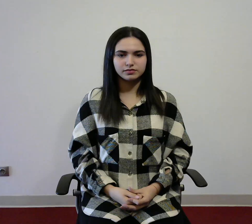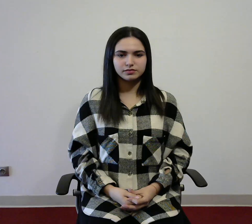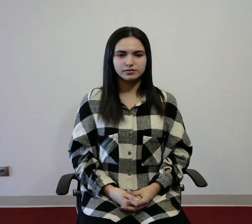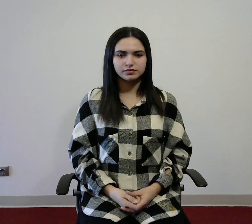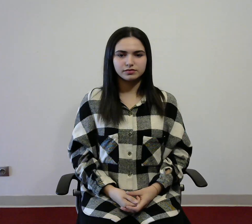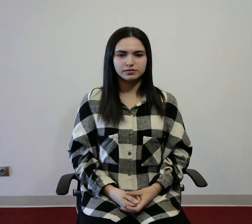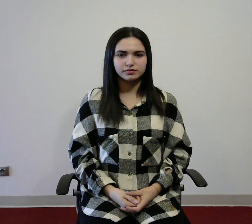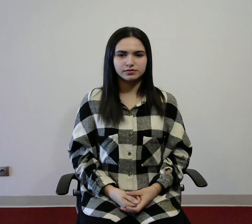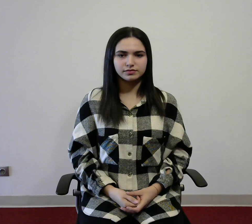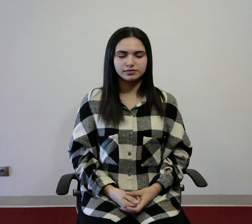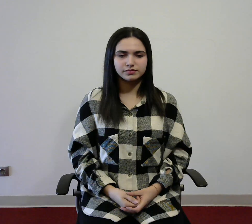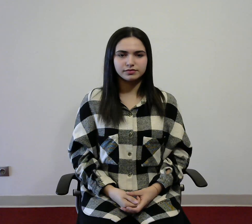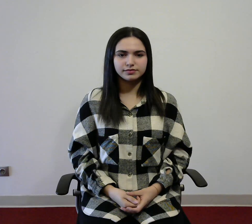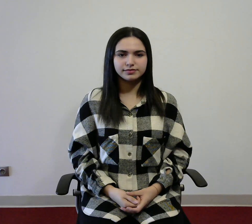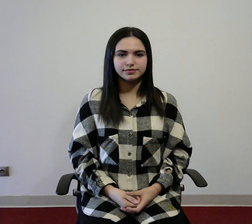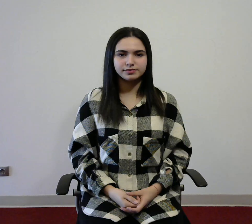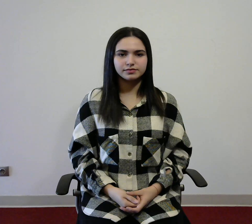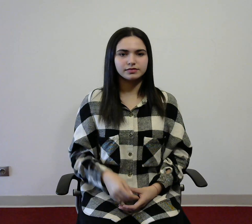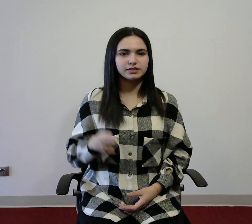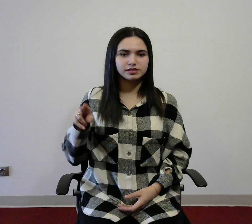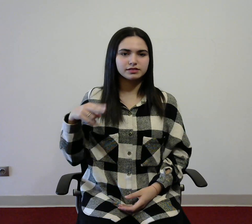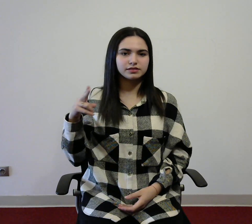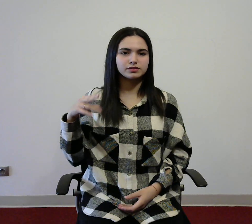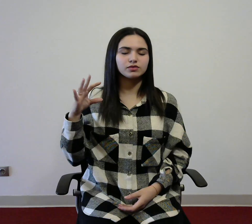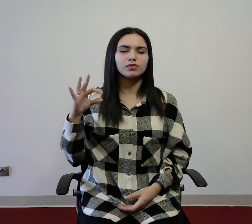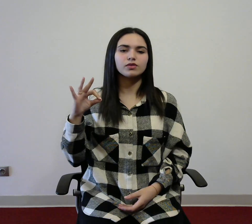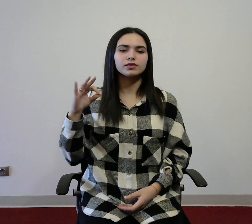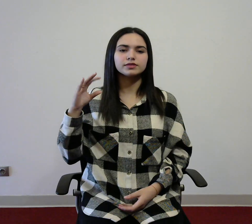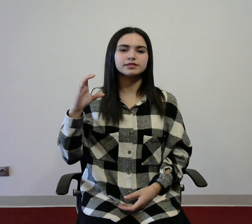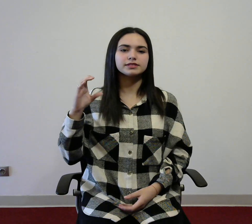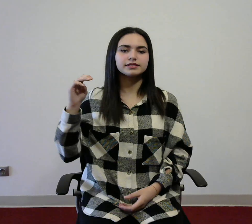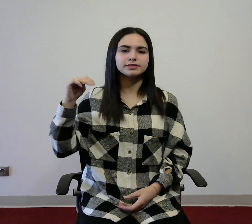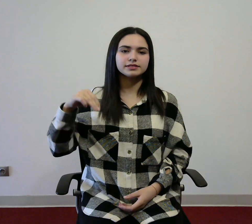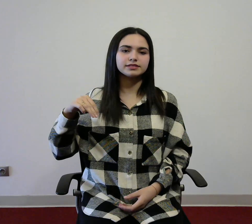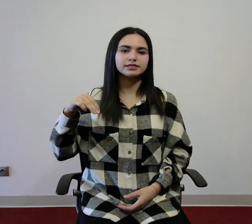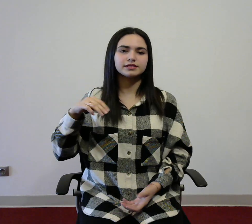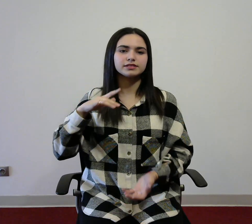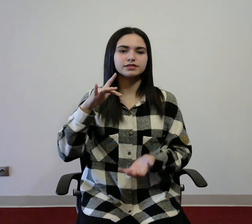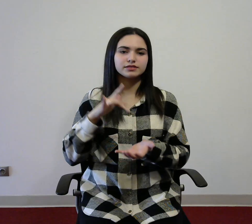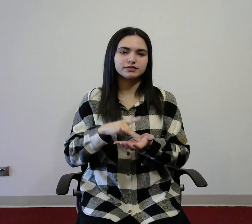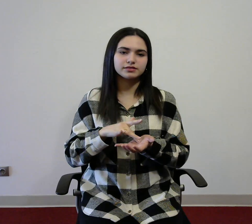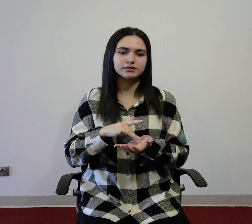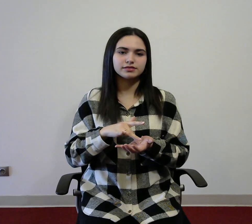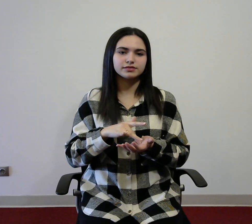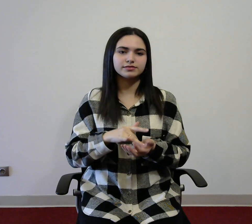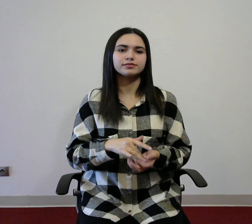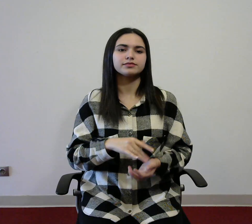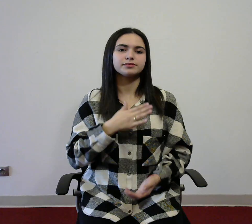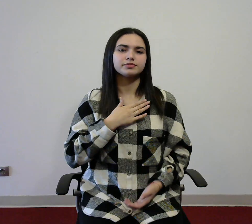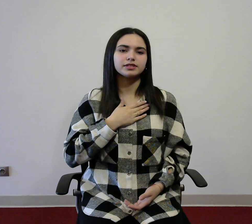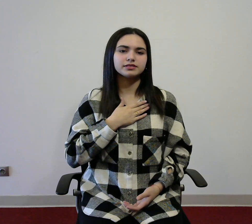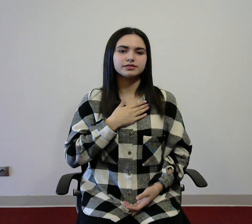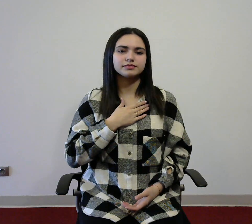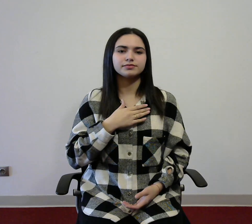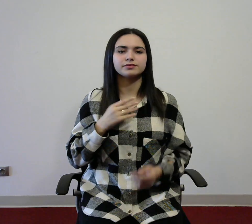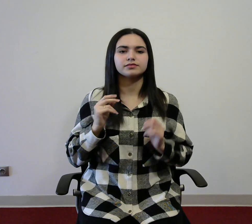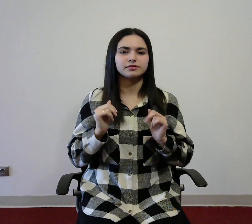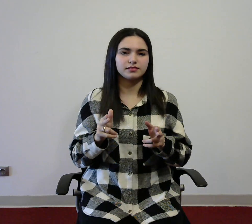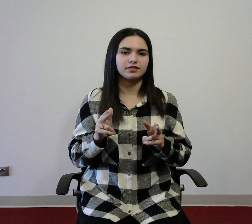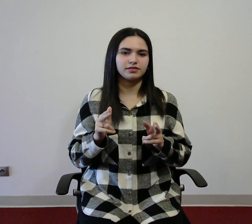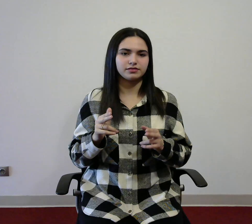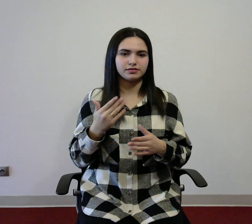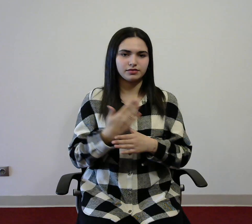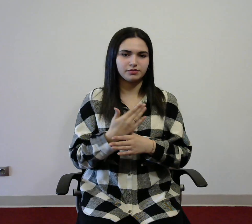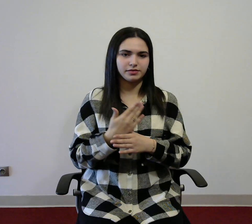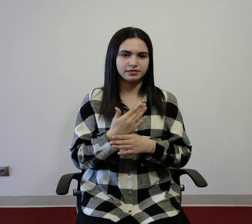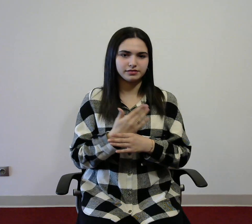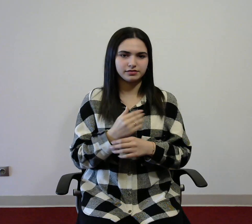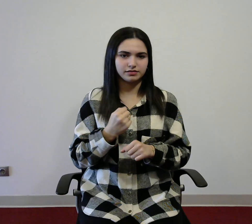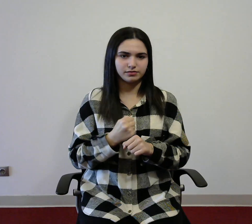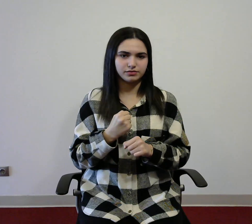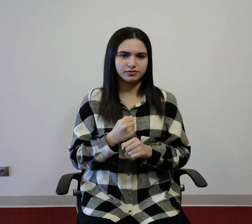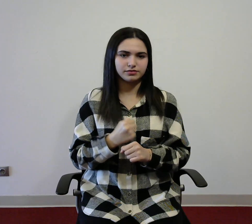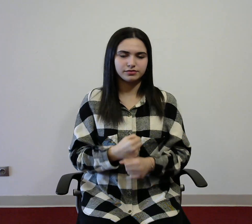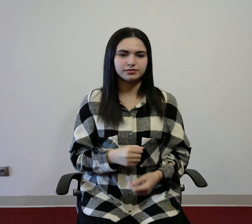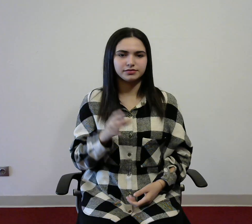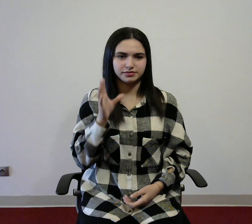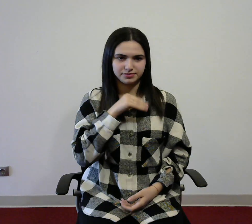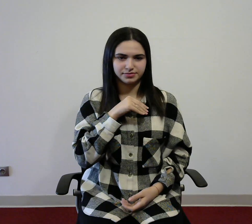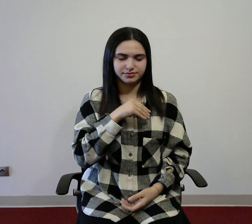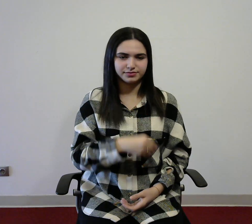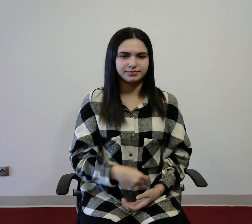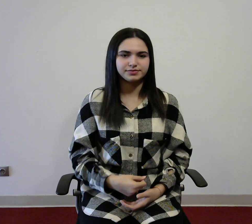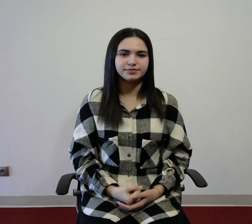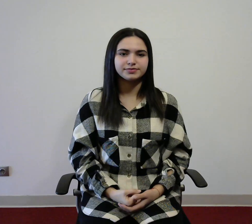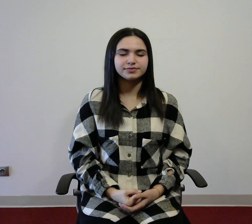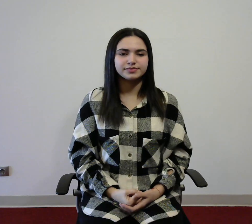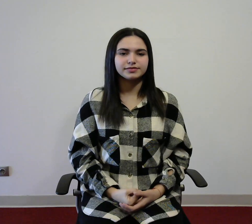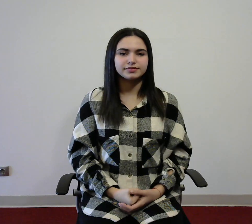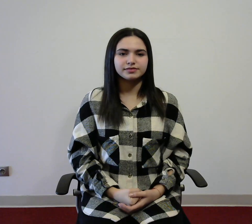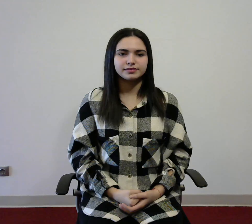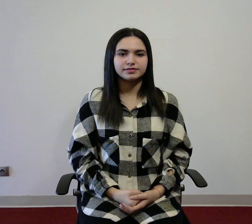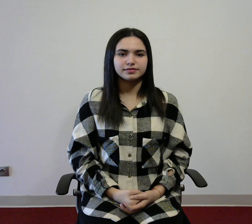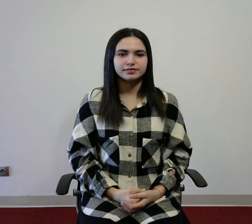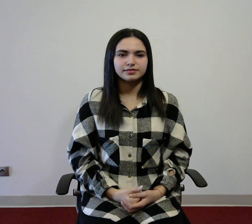DOST Mərkəzləri mənə necə kömək edə bilər?